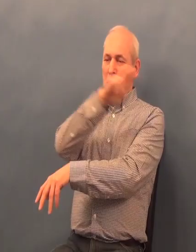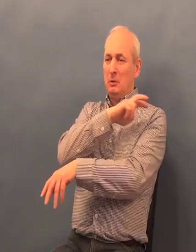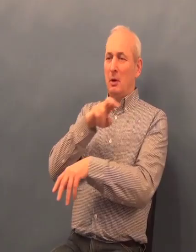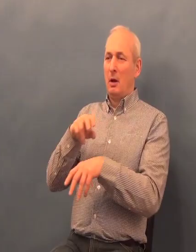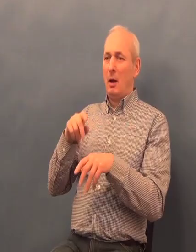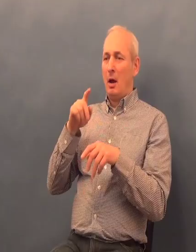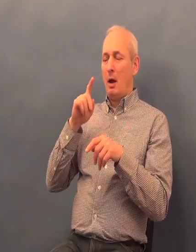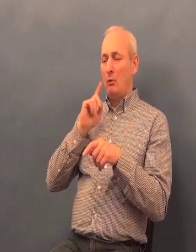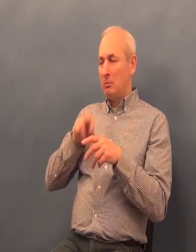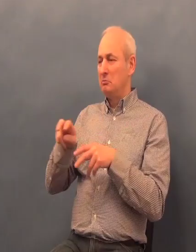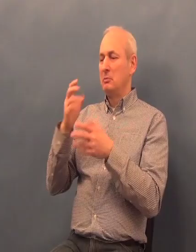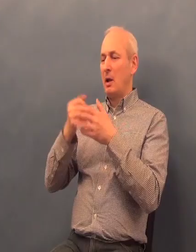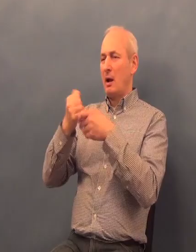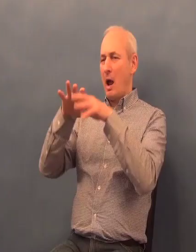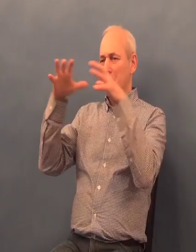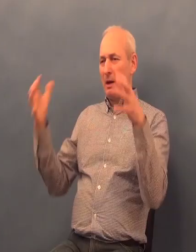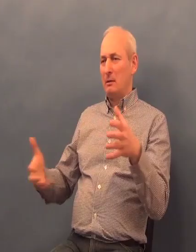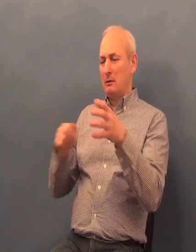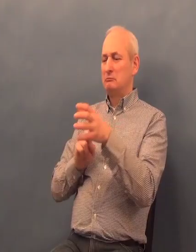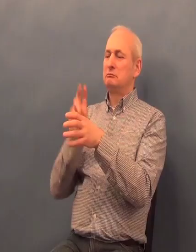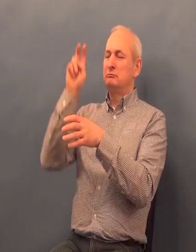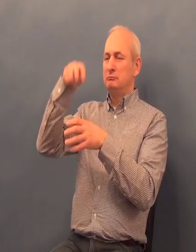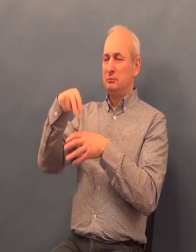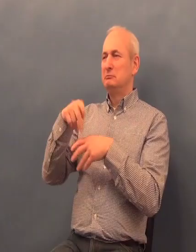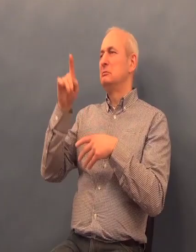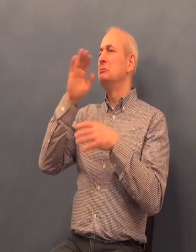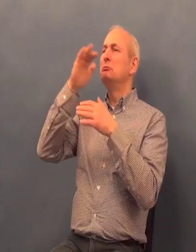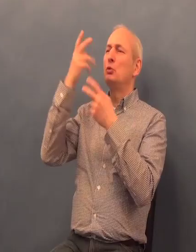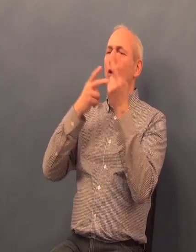Chłopiec podchodzi do wielkiego kamienia, wchodzi na niego i stojąc na nim, rozgląda się, szuka, woła.